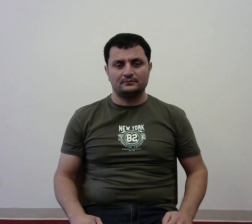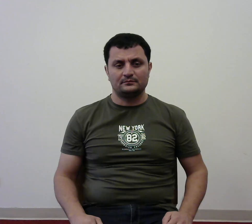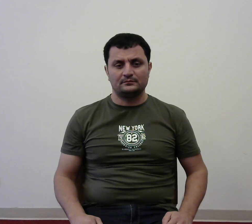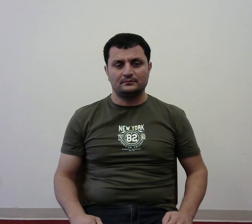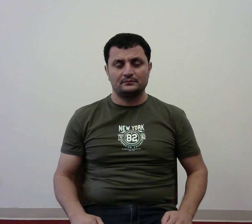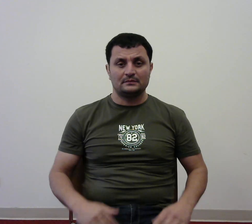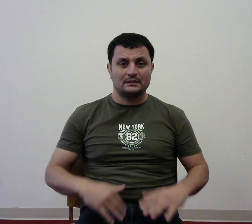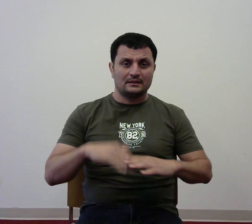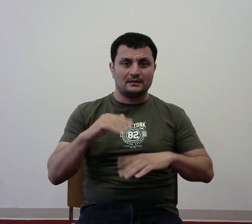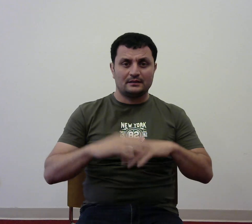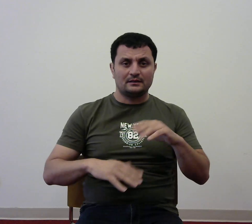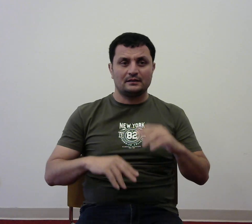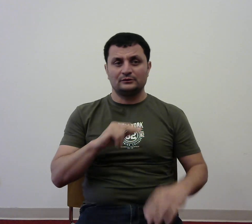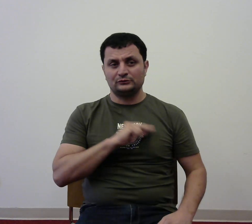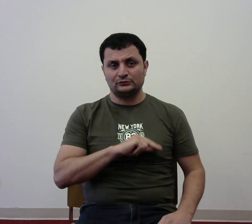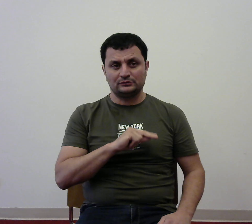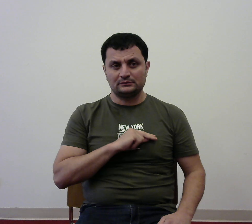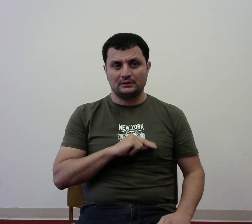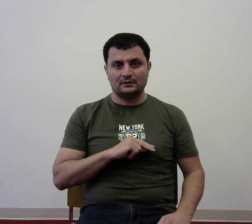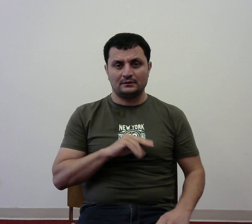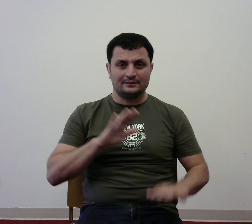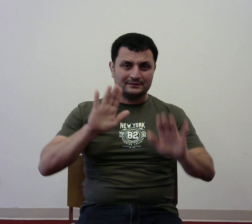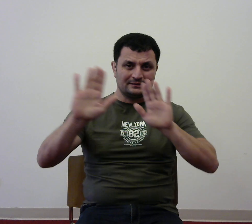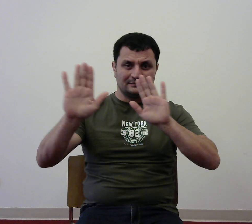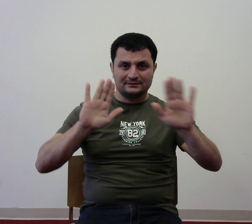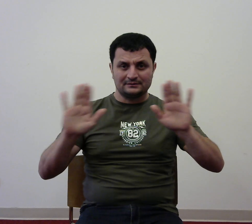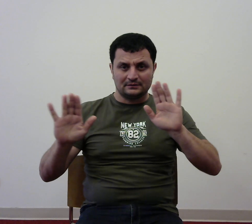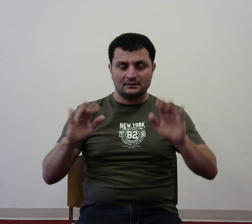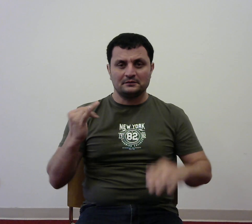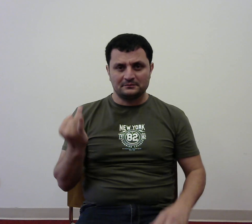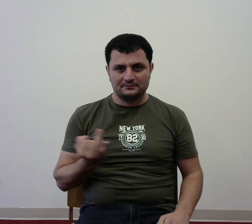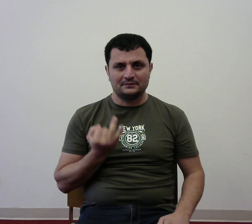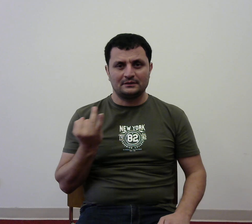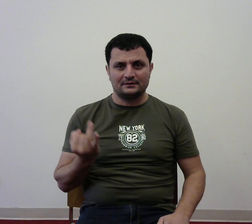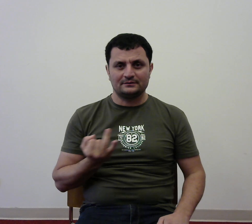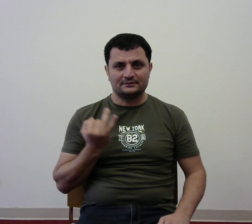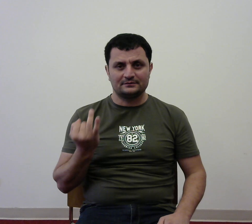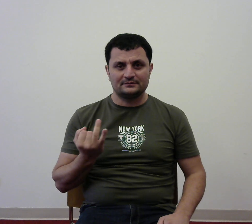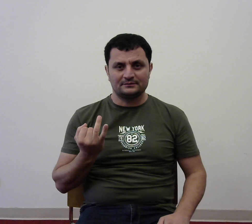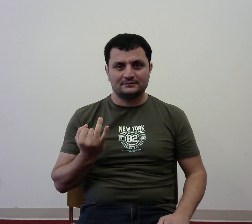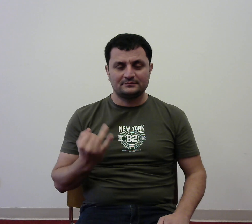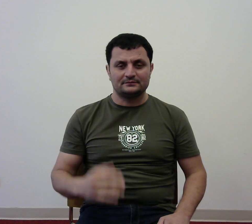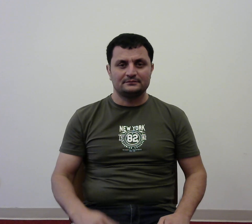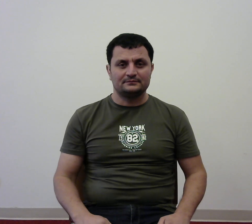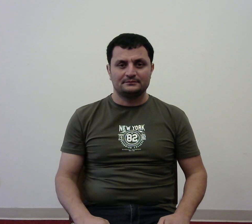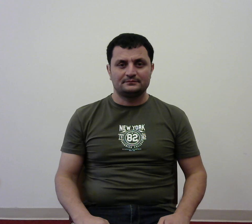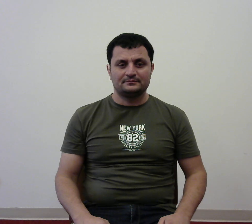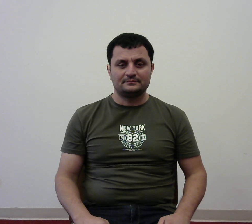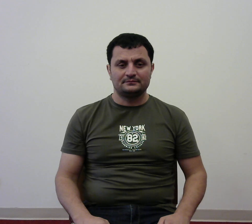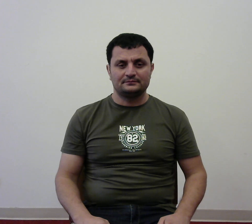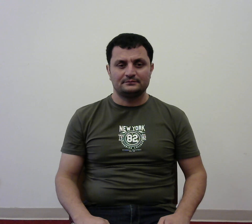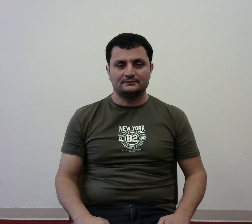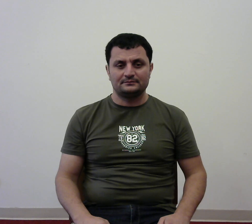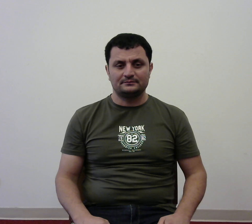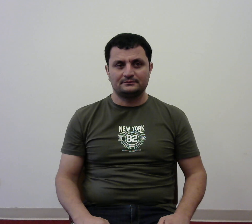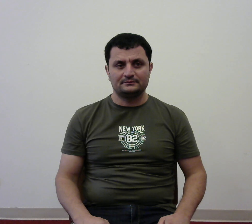Əl işləri sərgisi maraqlı idi